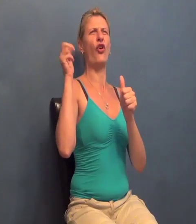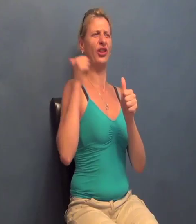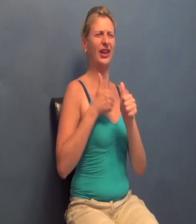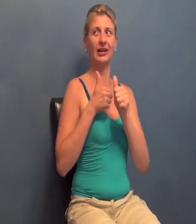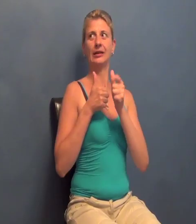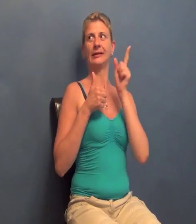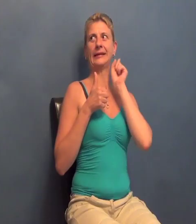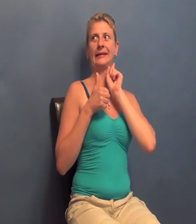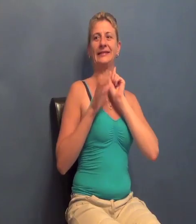Oo, policjant.